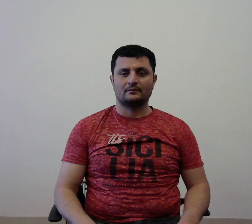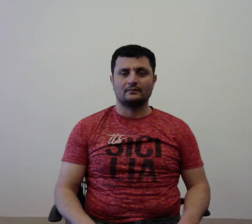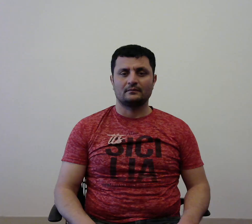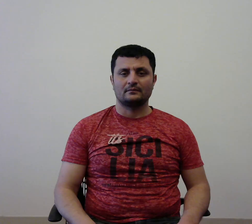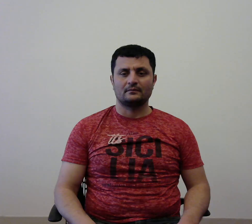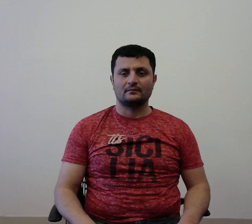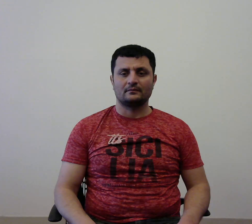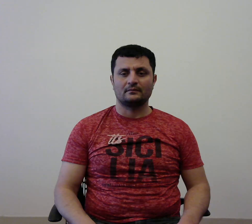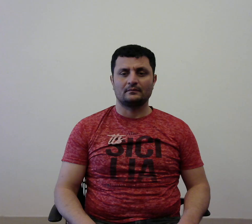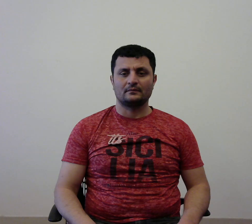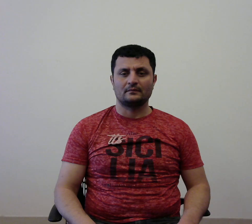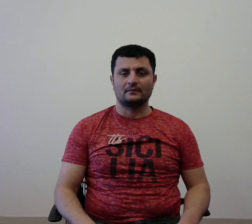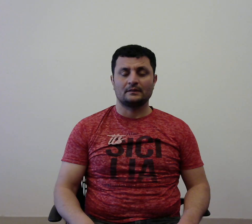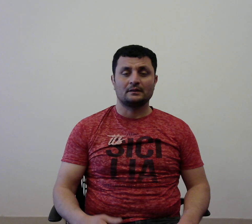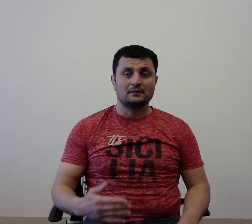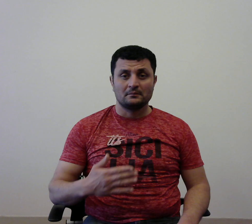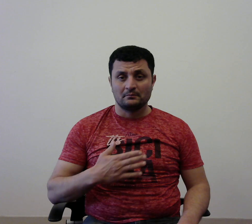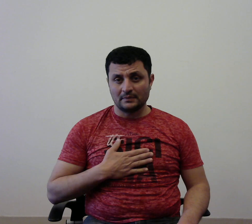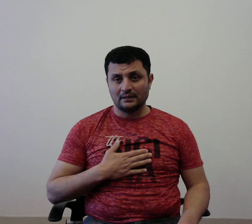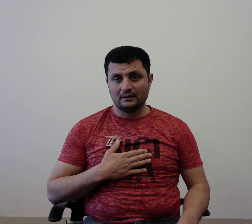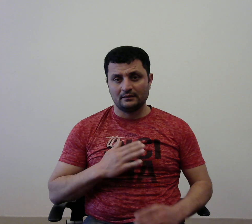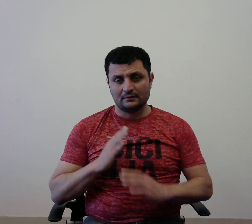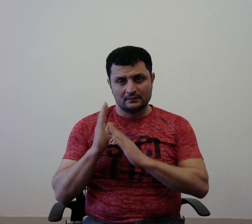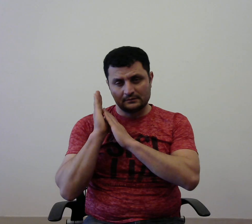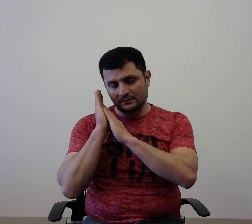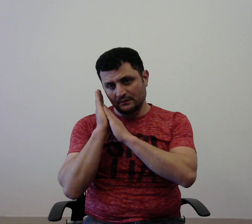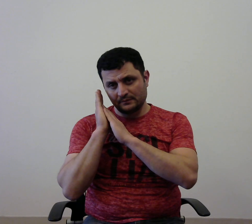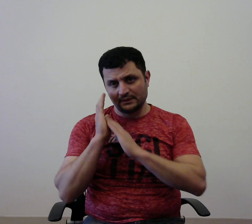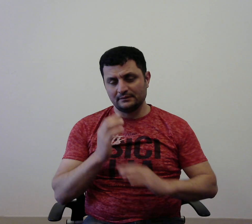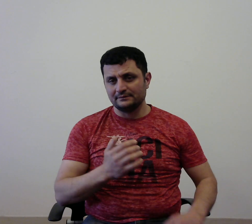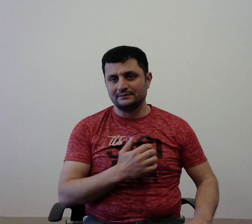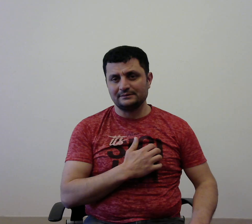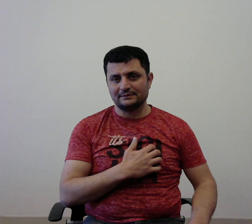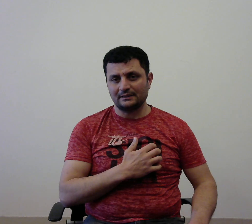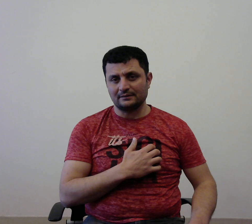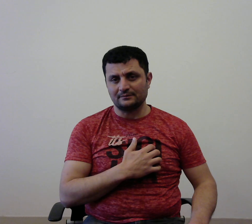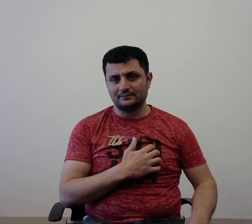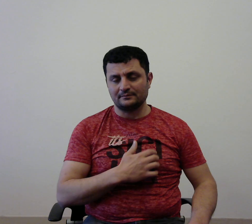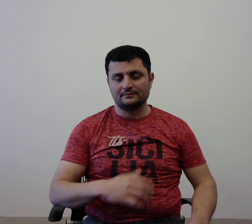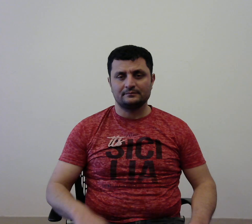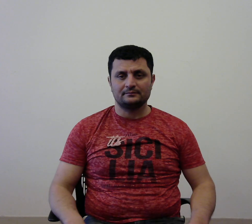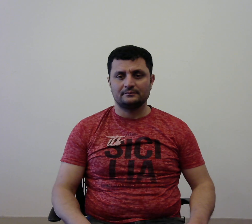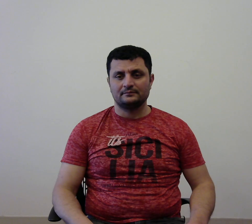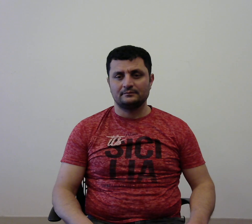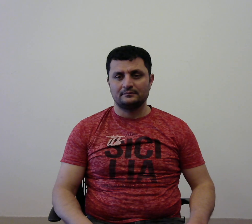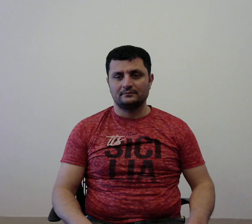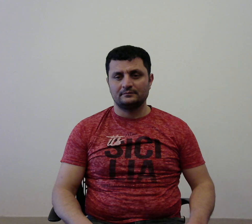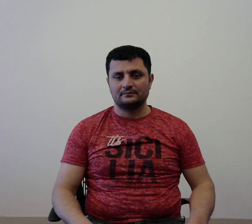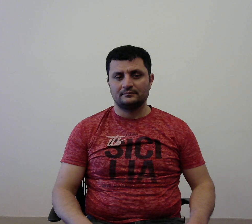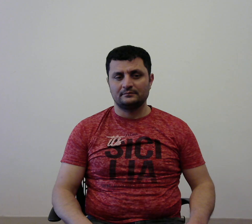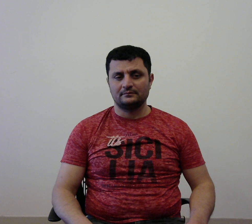Mən yatmaq istəyirəm